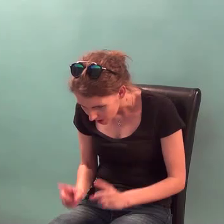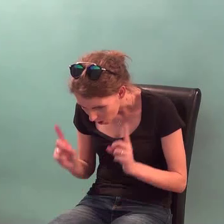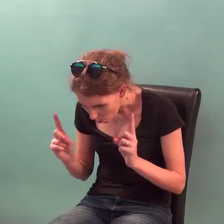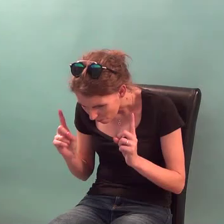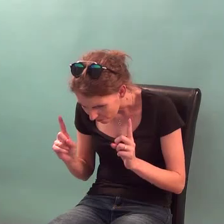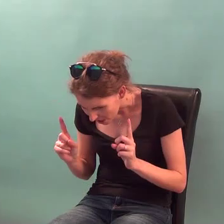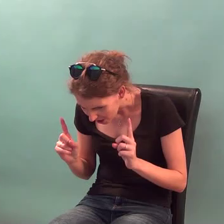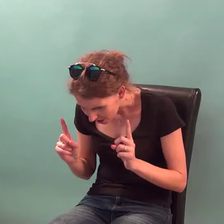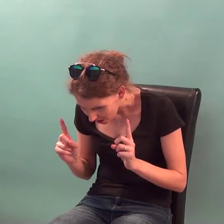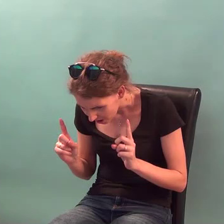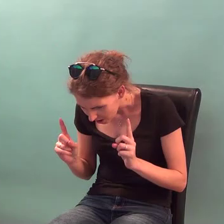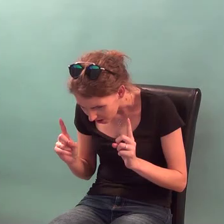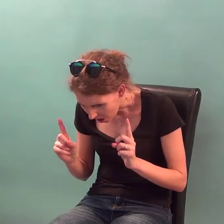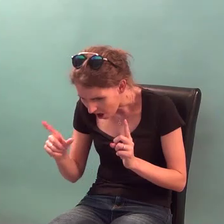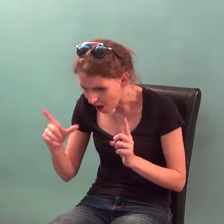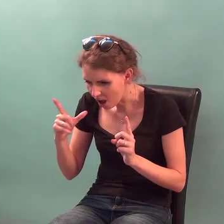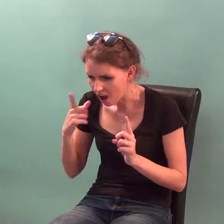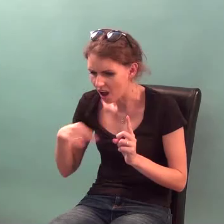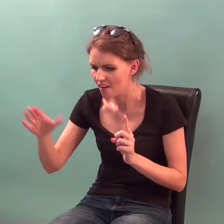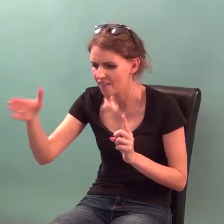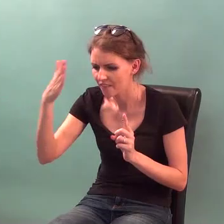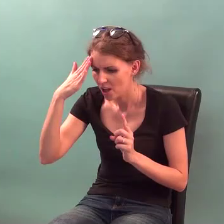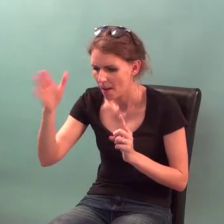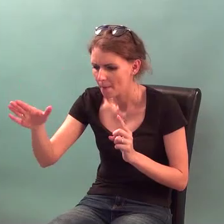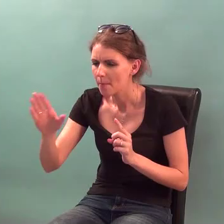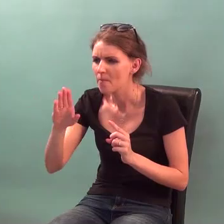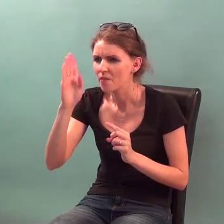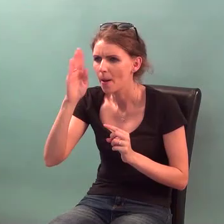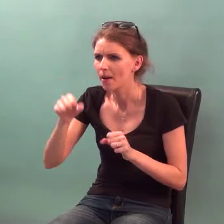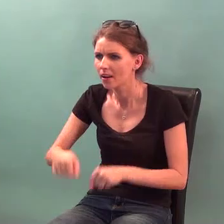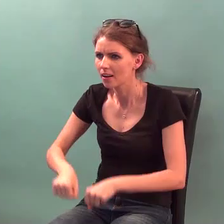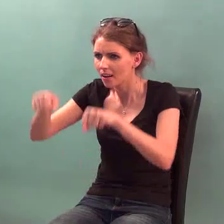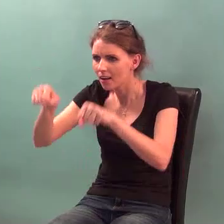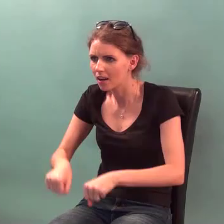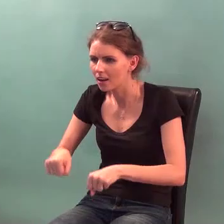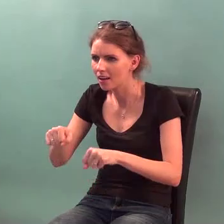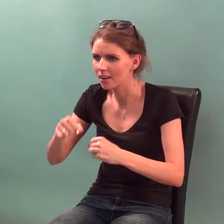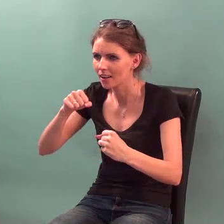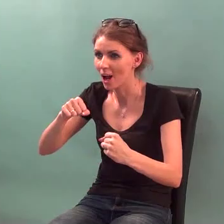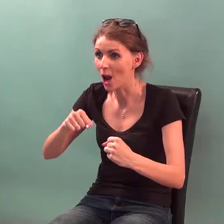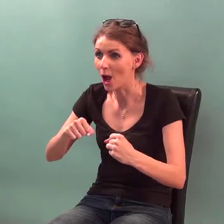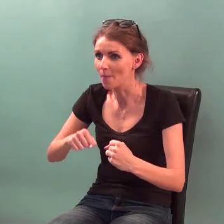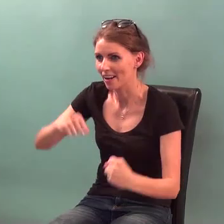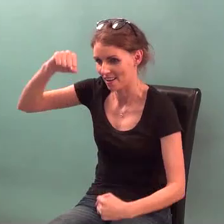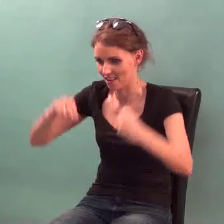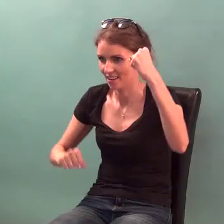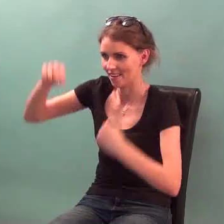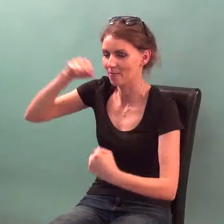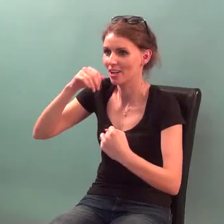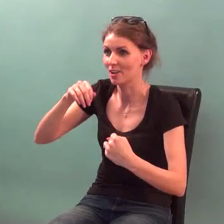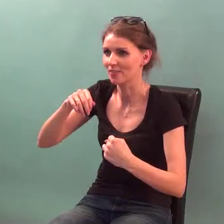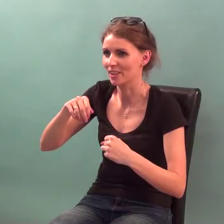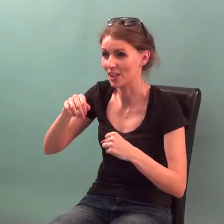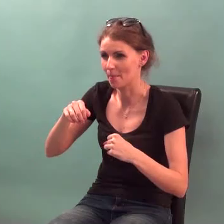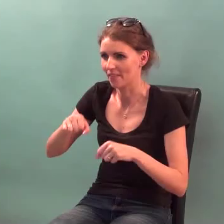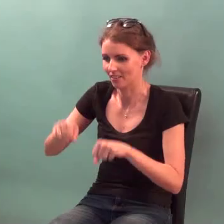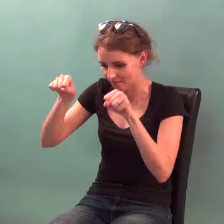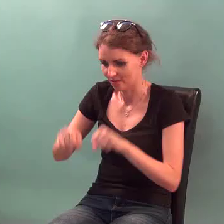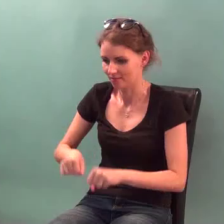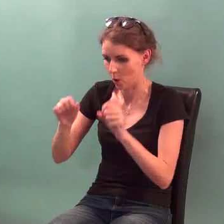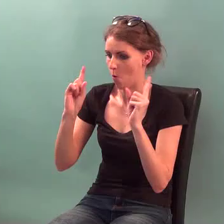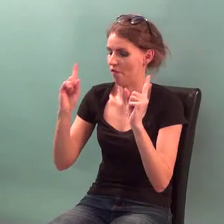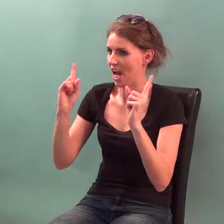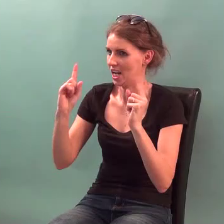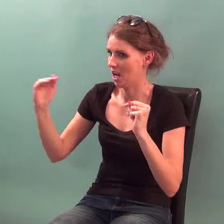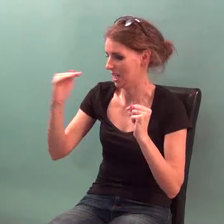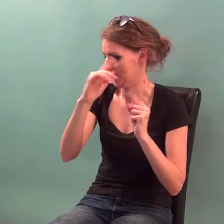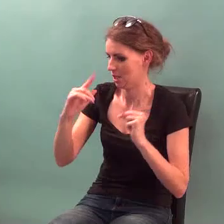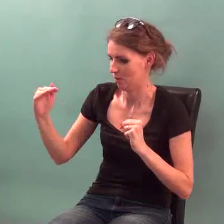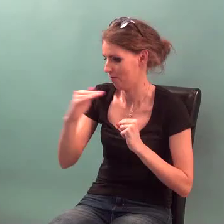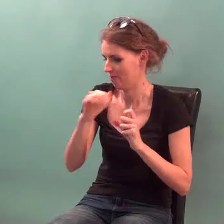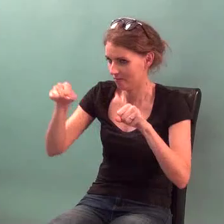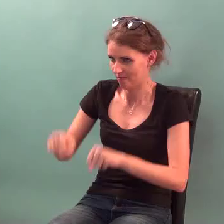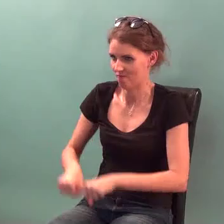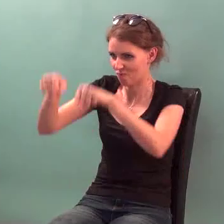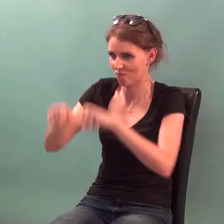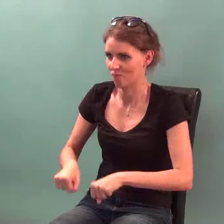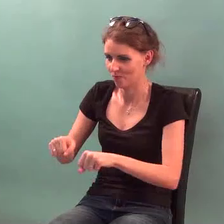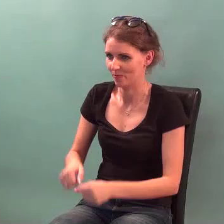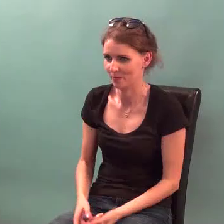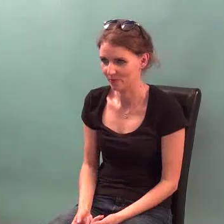Aha, trzeba uważać na nadjeżdżającą drezynę.